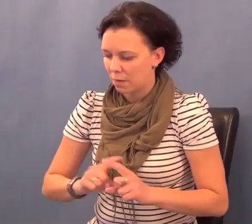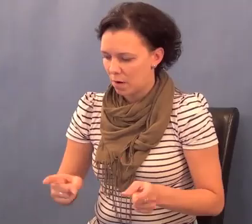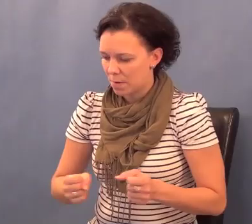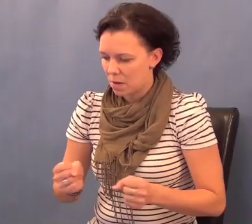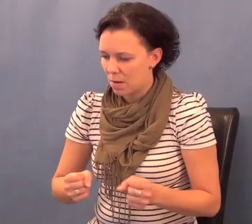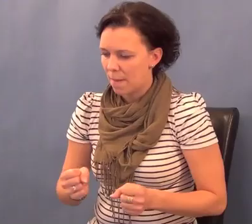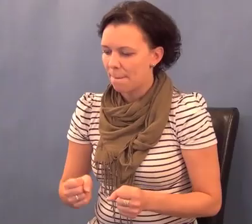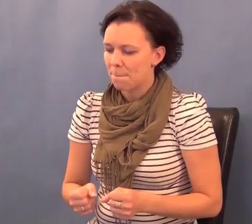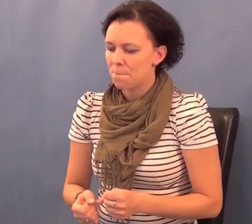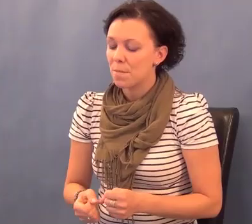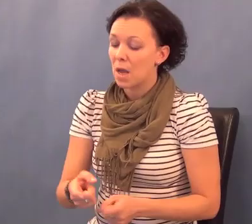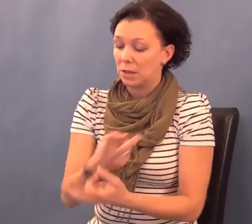Nie wolno biegać.